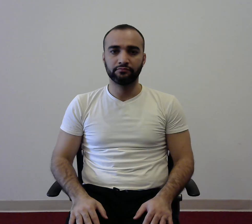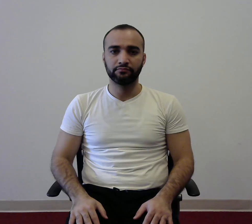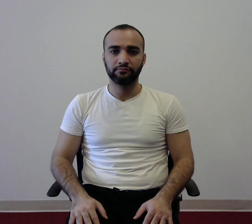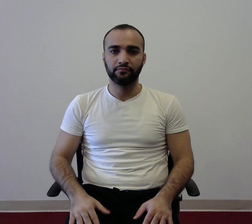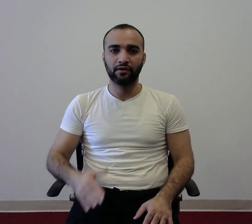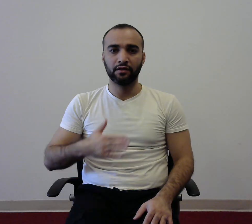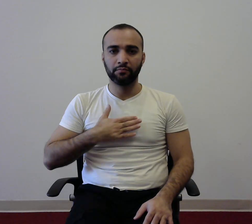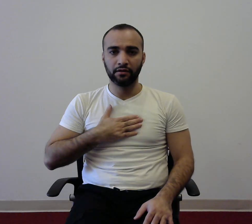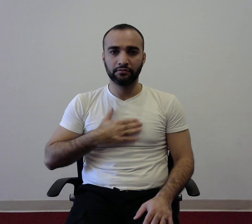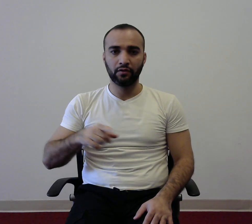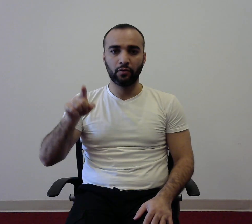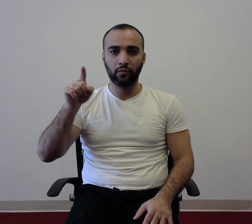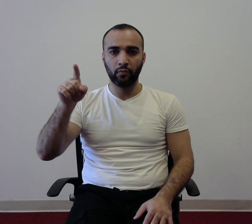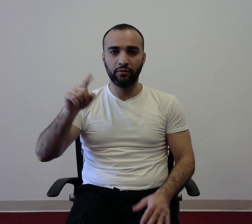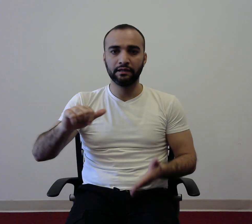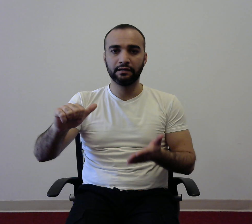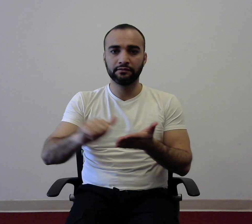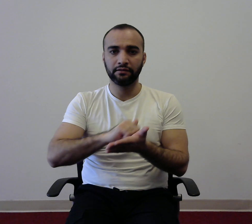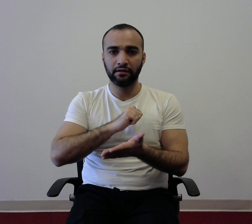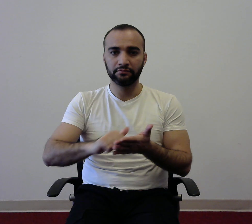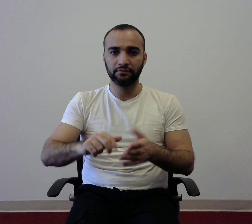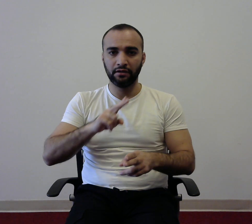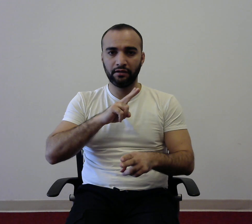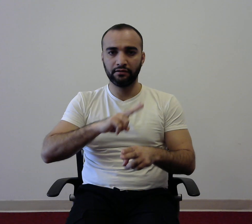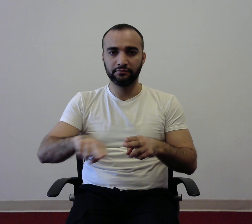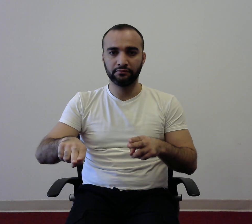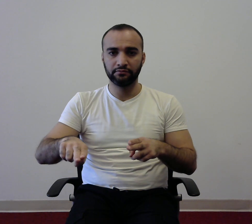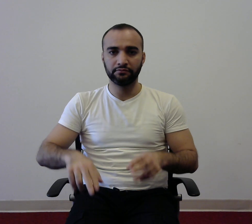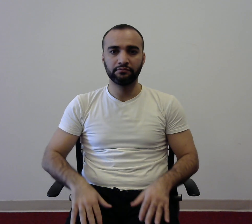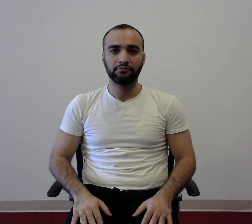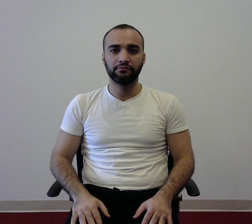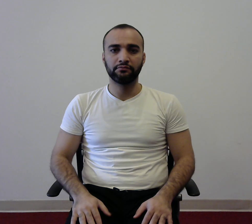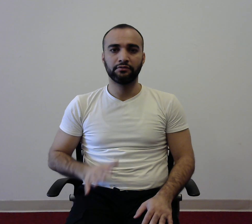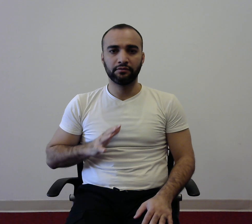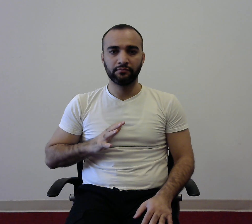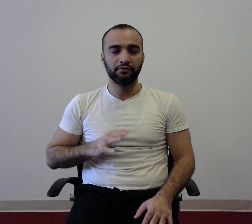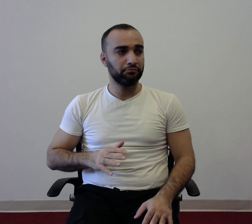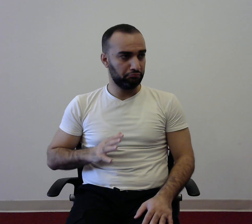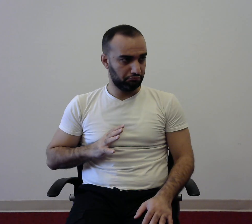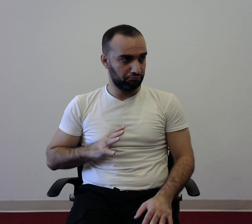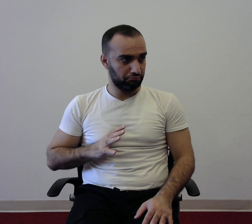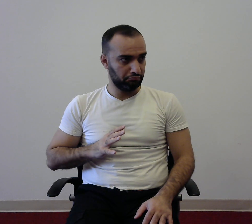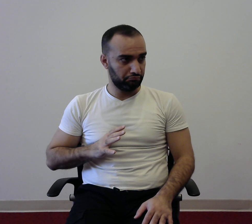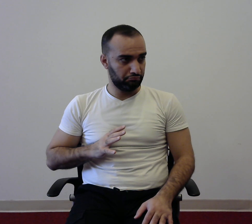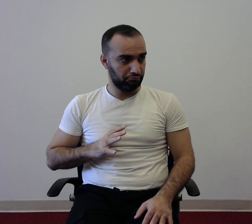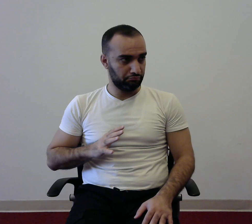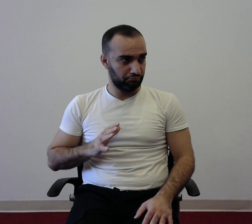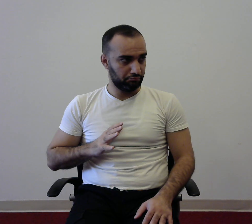Mən o sənədi itirmişdim